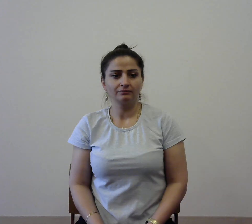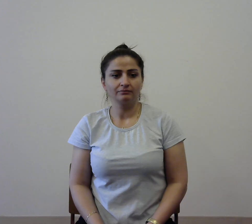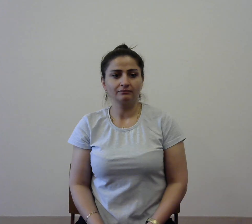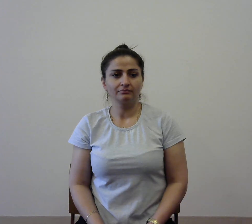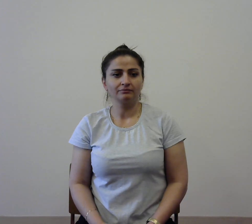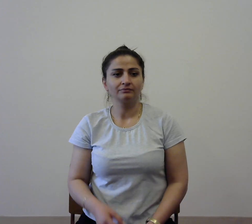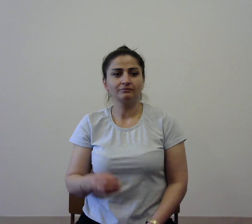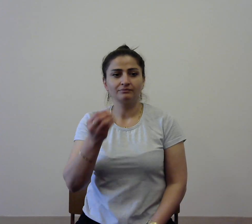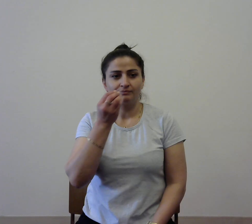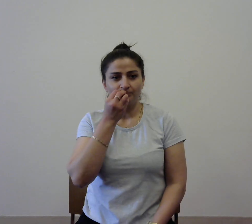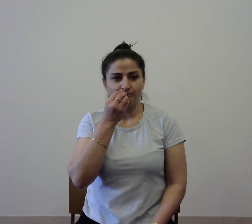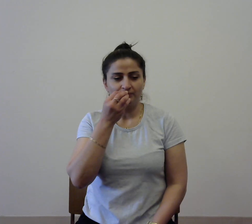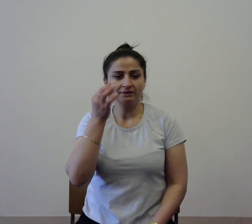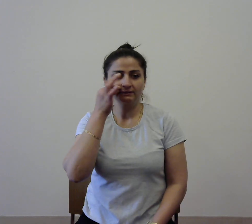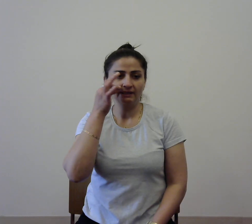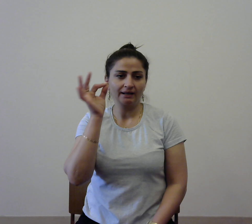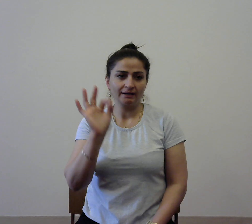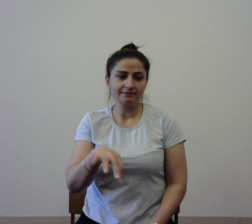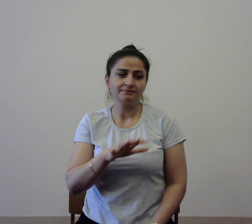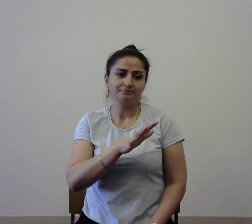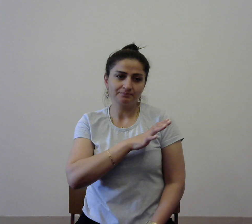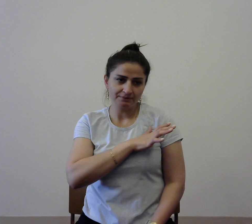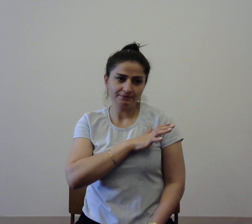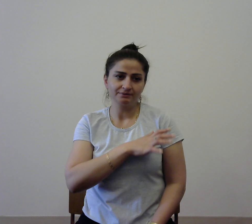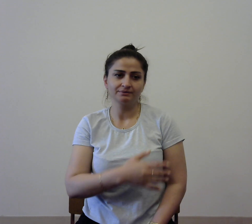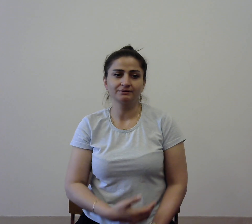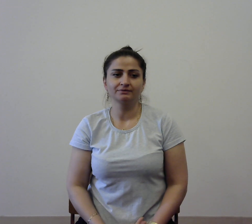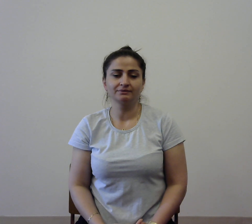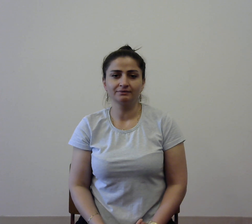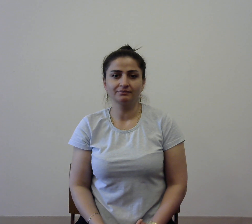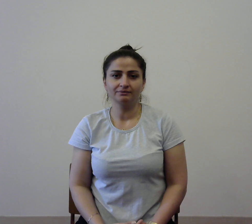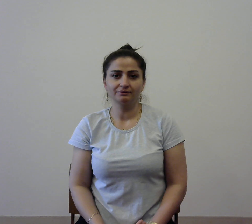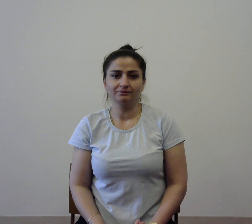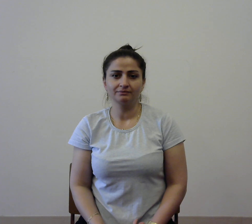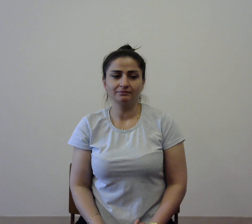Mənim buna alergiyam var